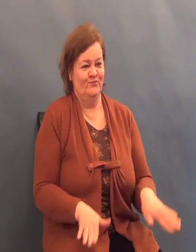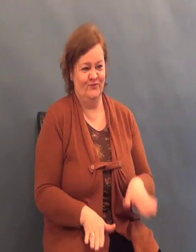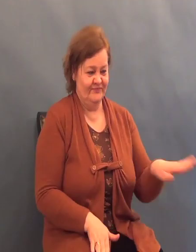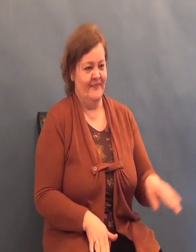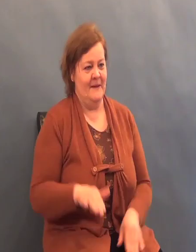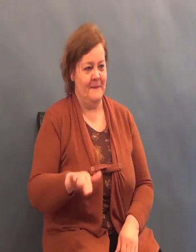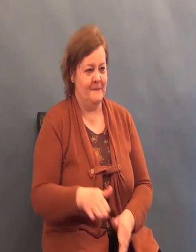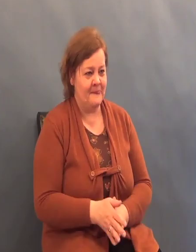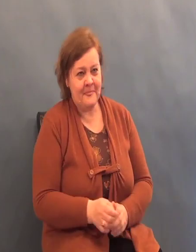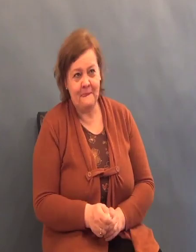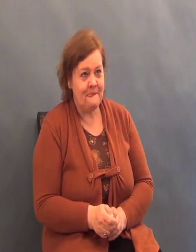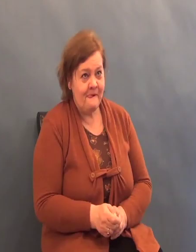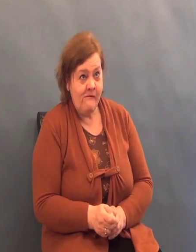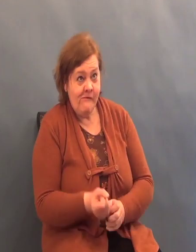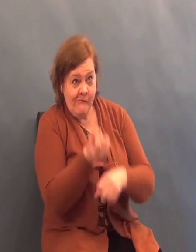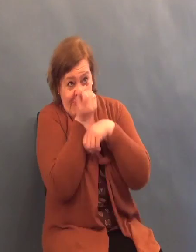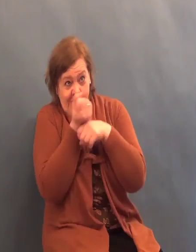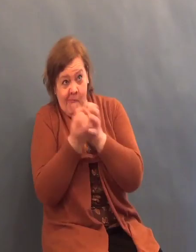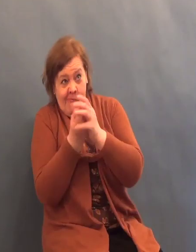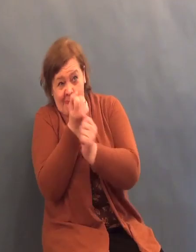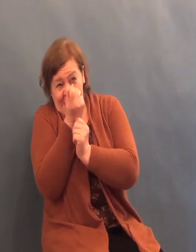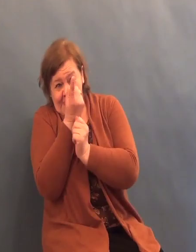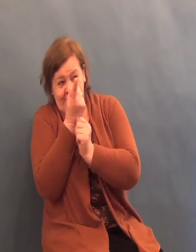A ta mała coś kombinuje, patrzy w górę i rzuca czymś w okno.